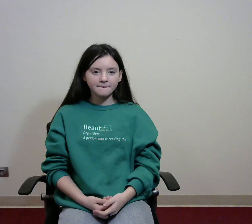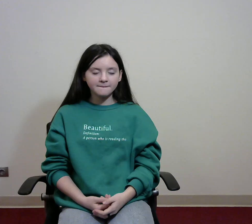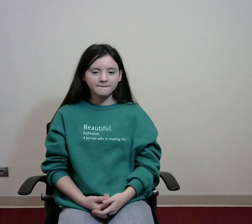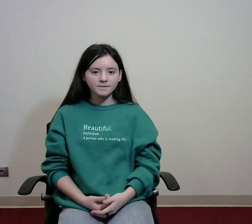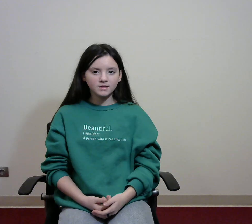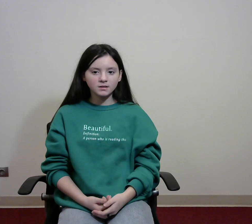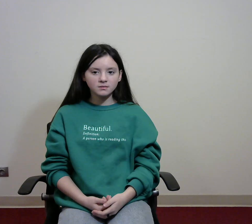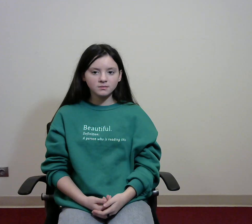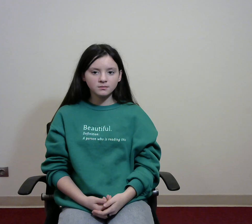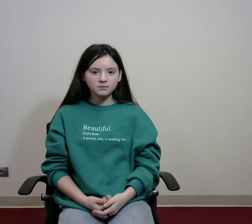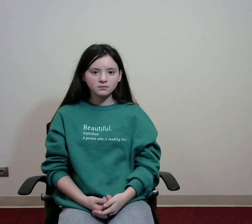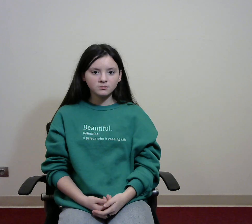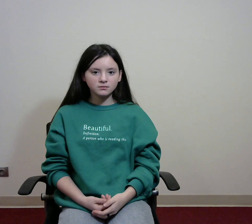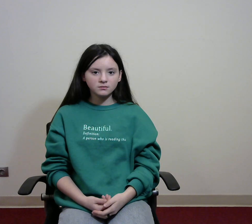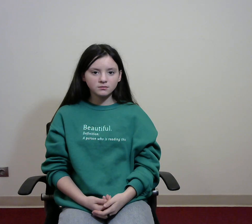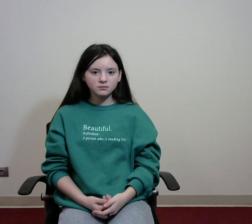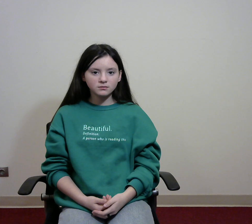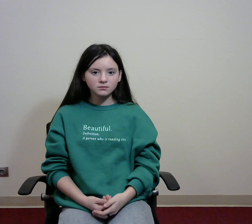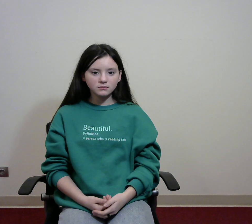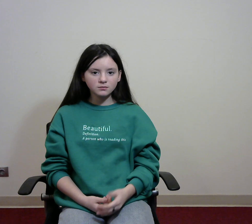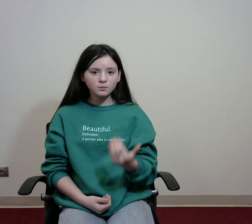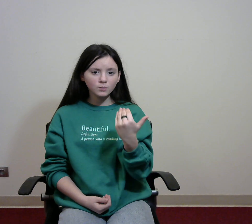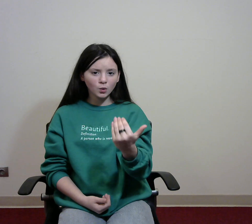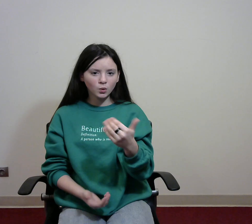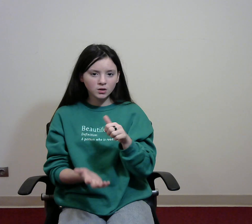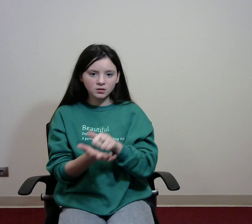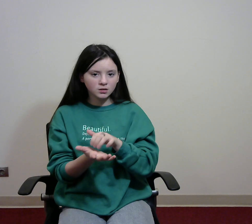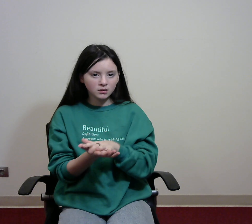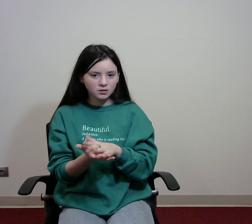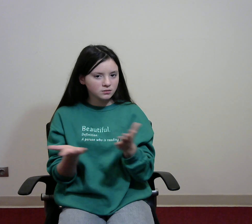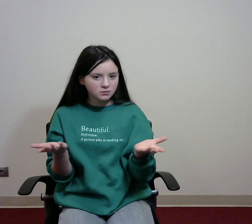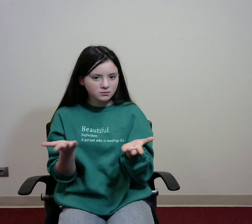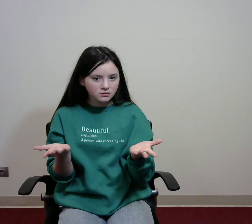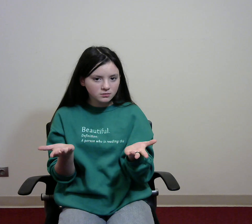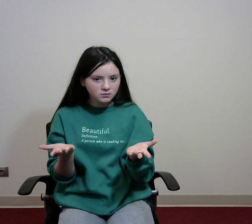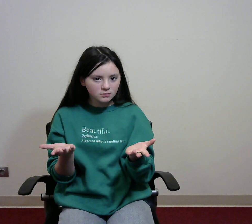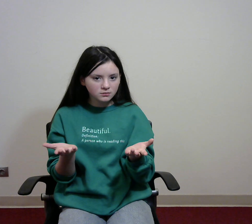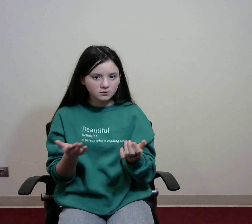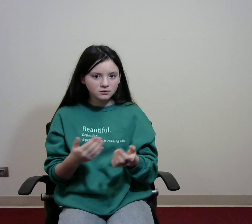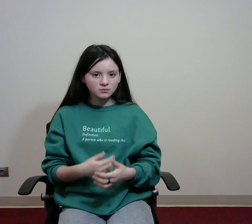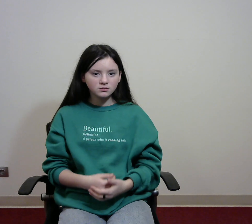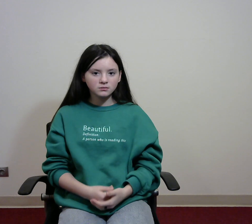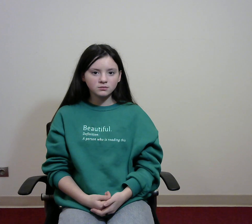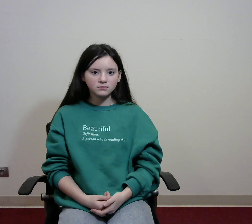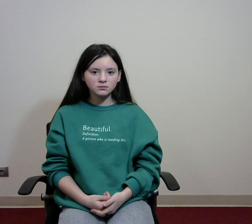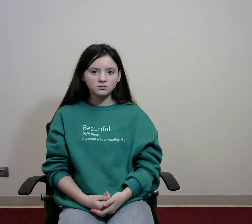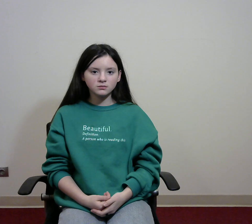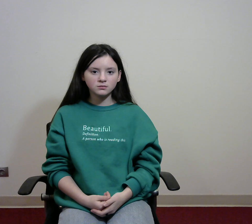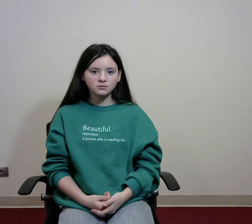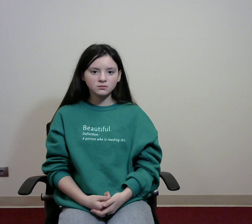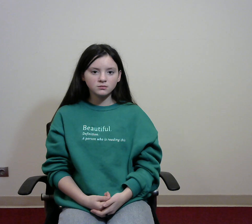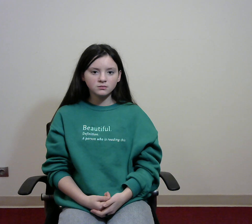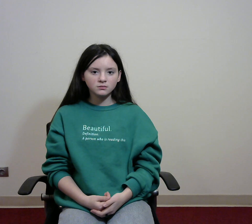Sənin ləqəbin nədir?